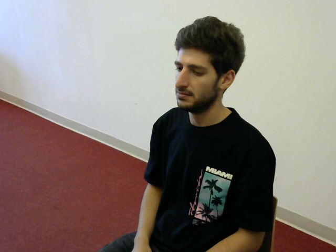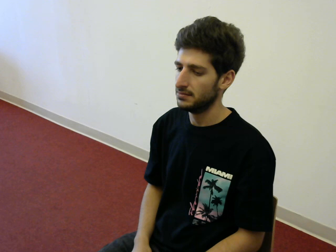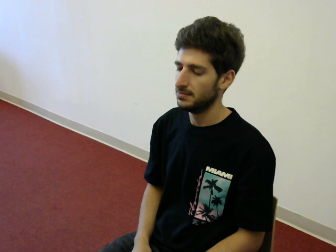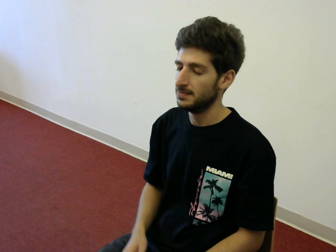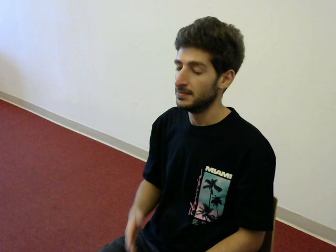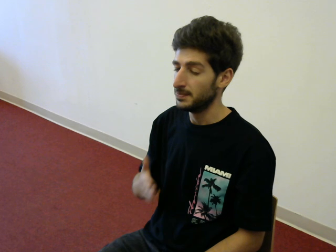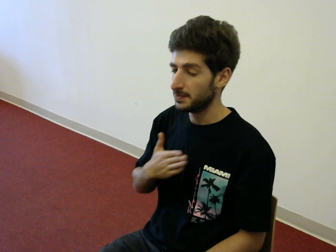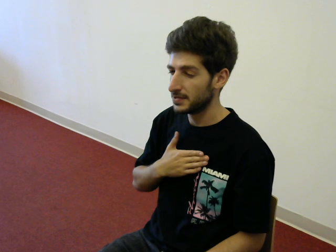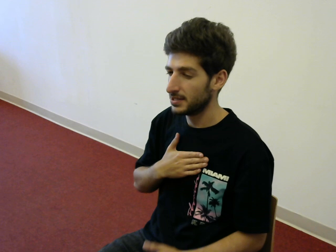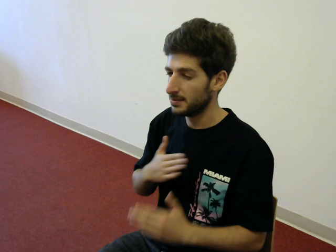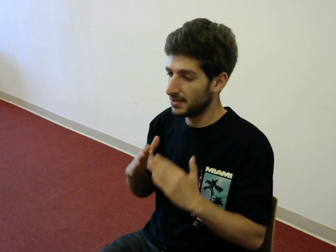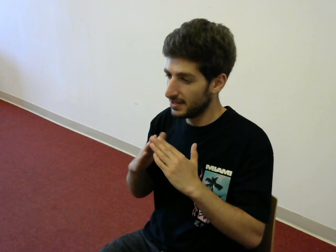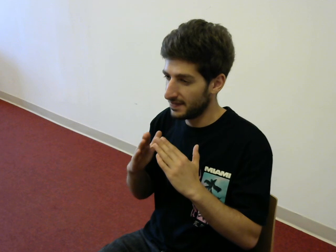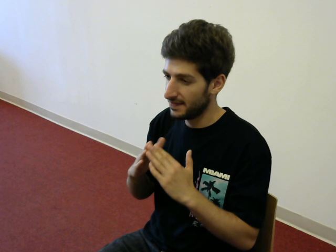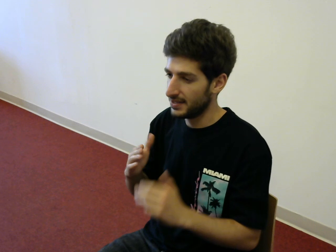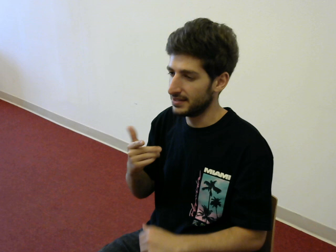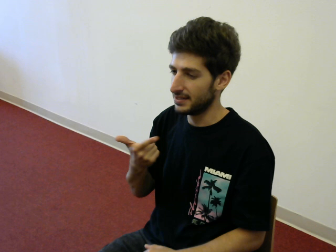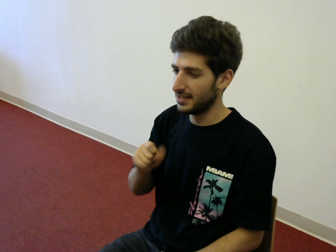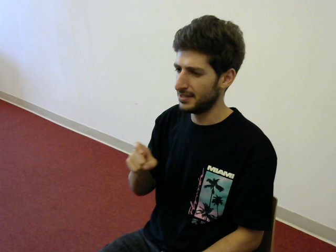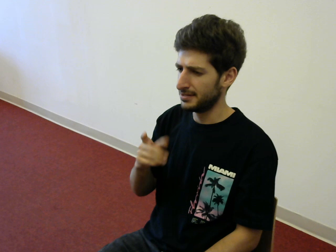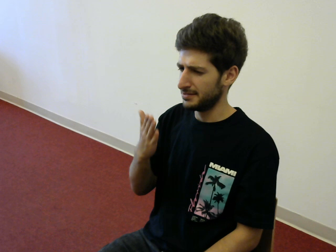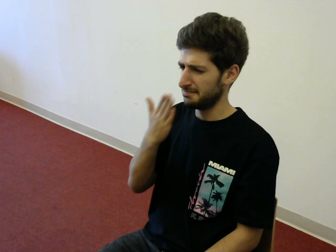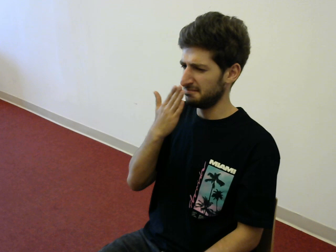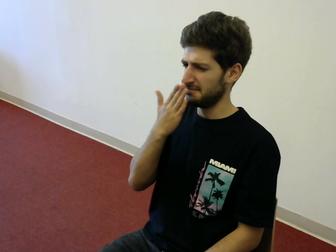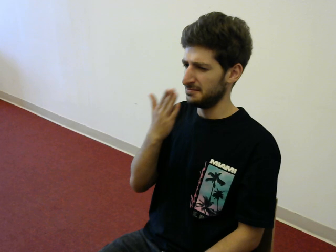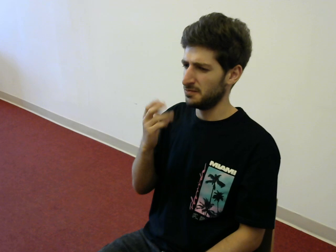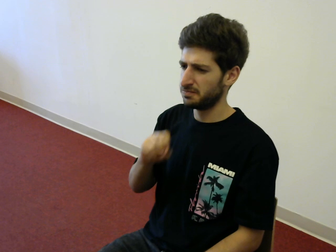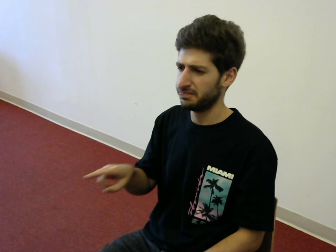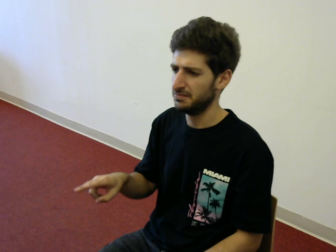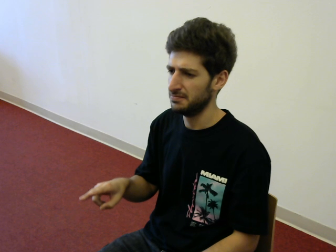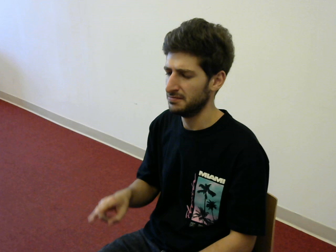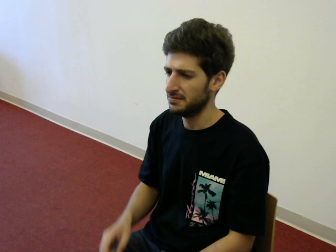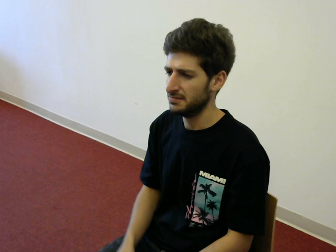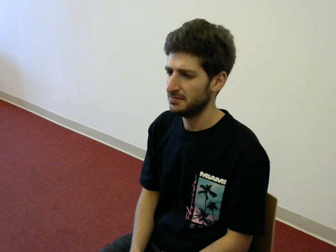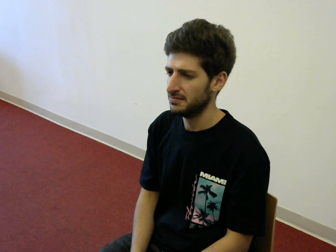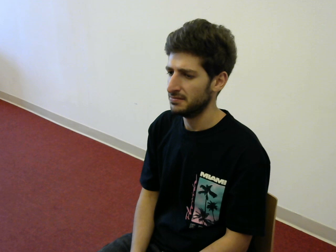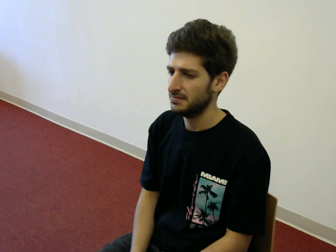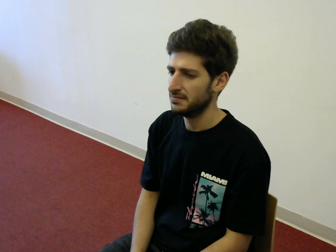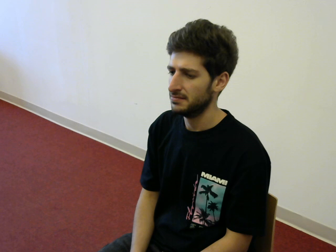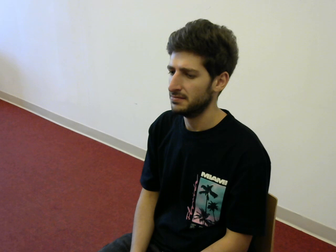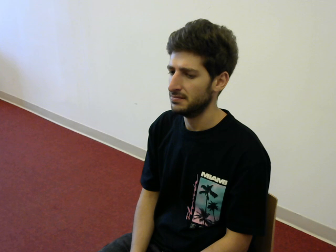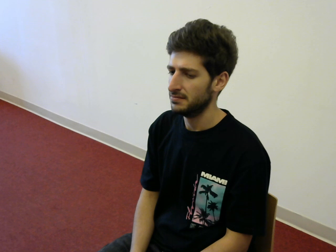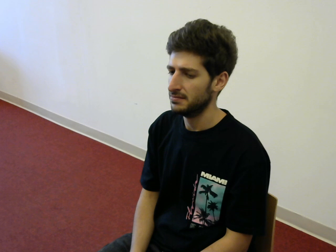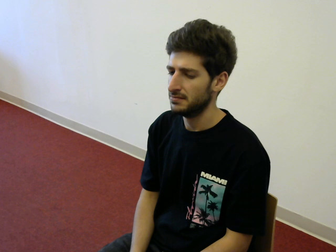Bizim evdən qaz iyi gəlir